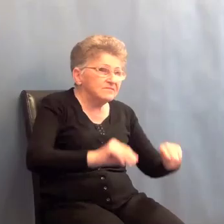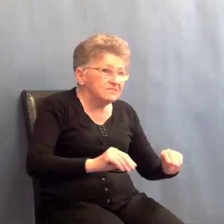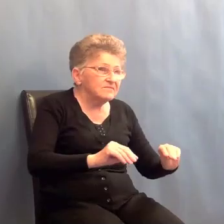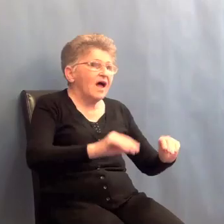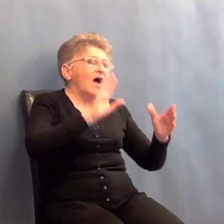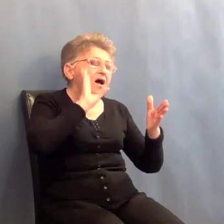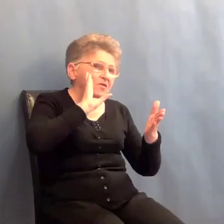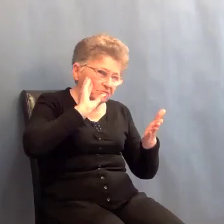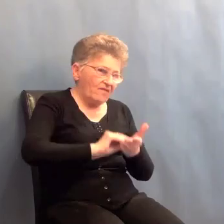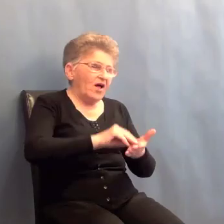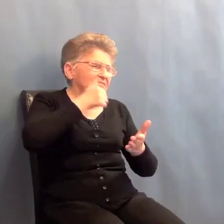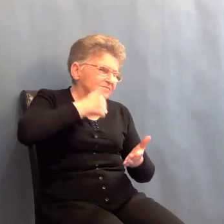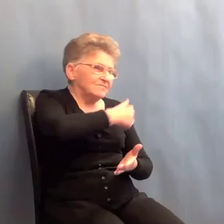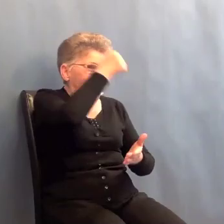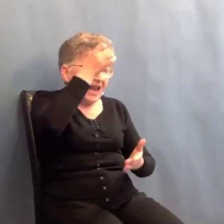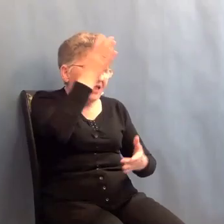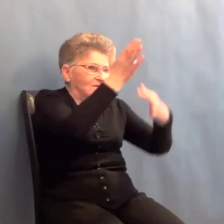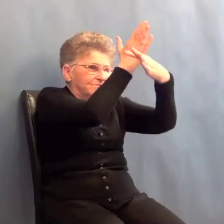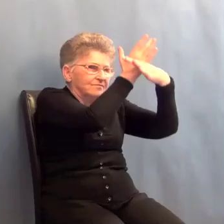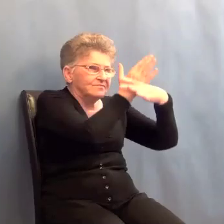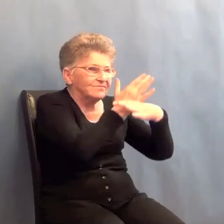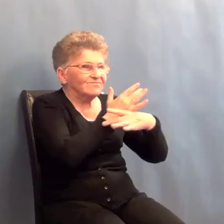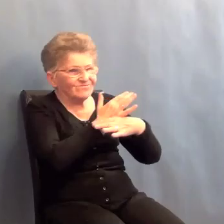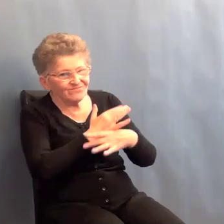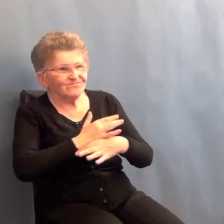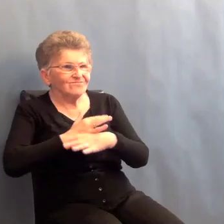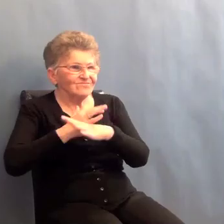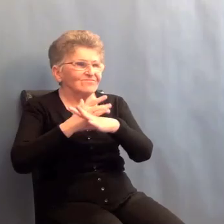Chłopak rano zszedł na dół schodami.